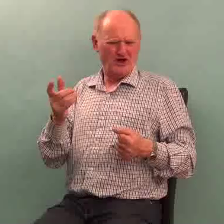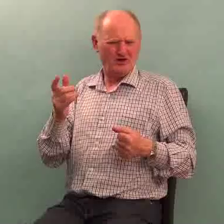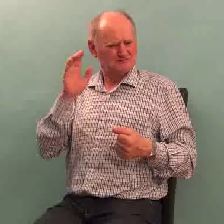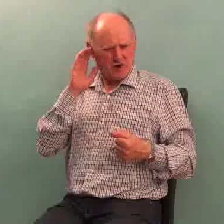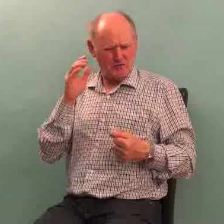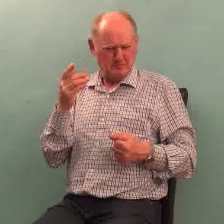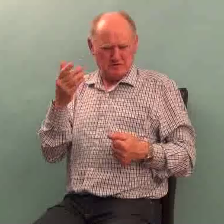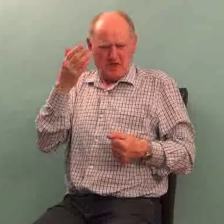Nie wiem.